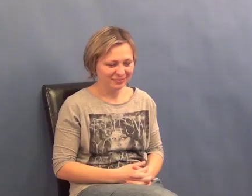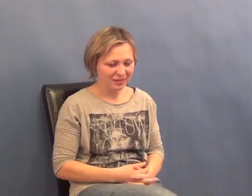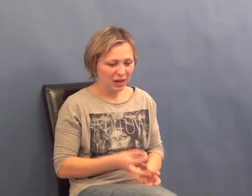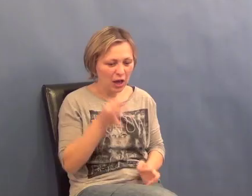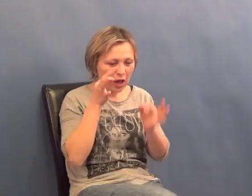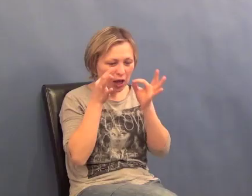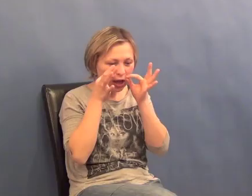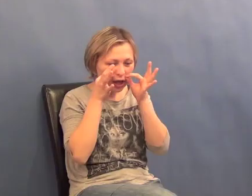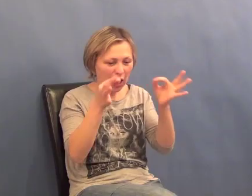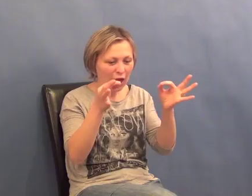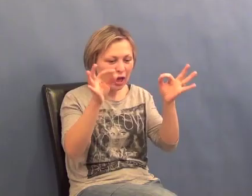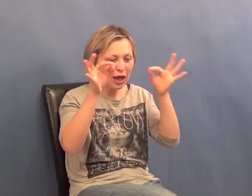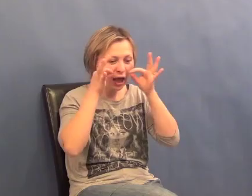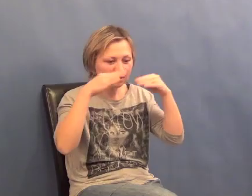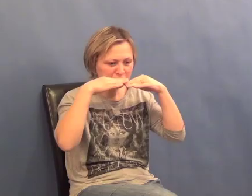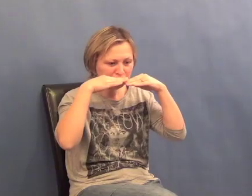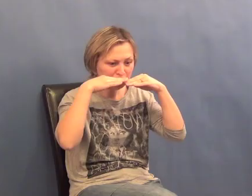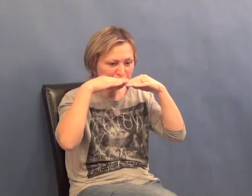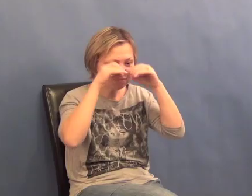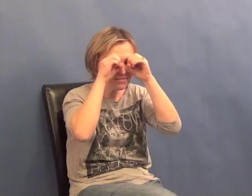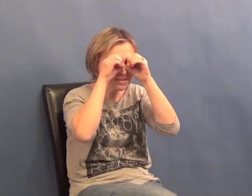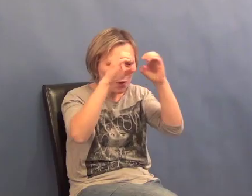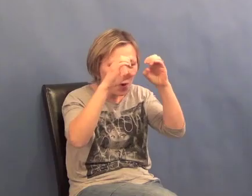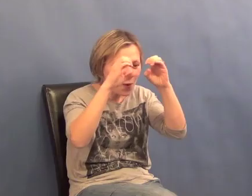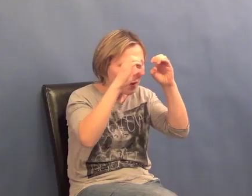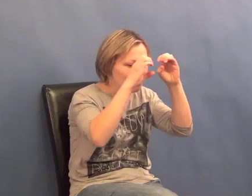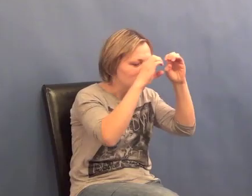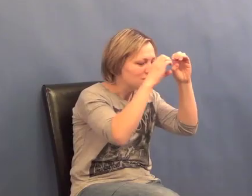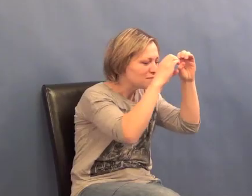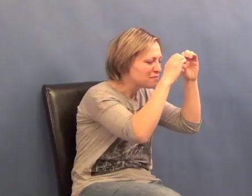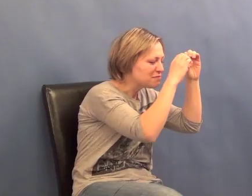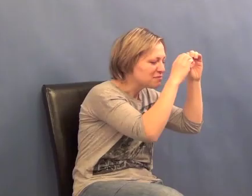Kot patrzy przez lornetkę.